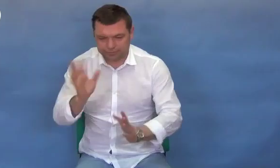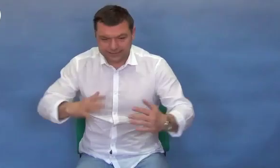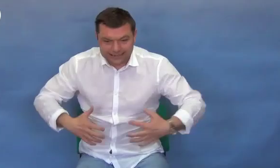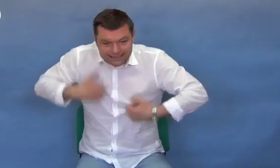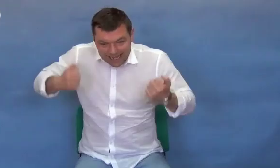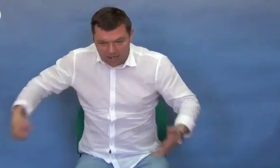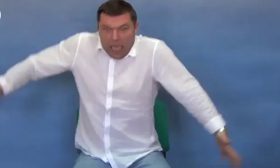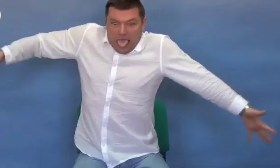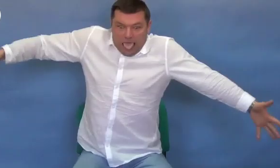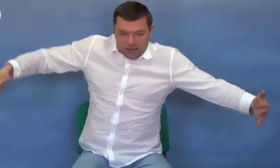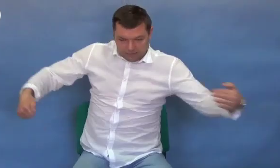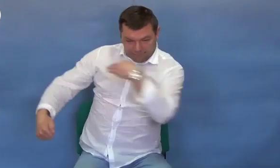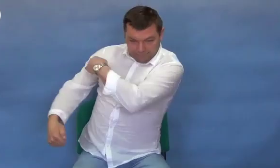Człowiek z bagażem się przestraszył przejeżdżającego auta.